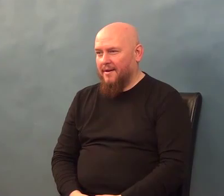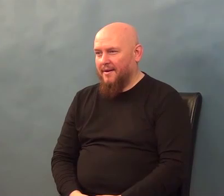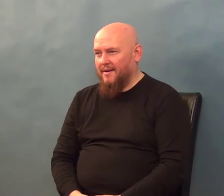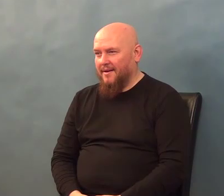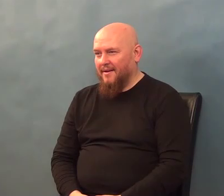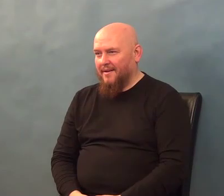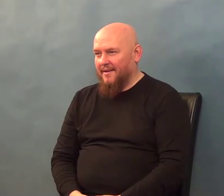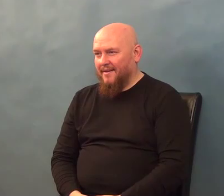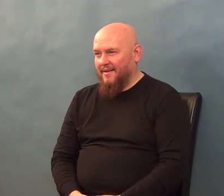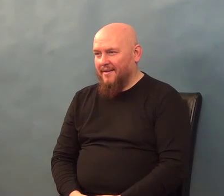O siódmej wieczorem.